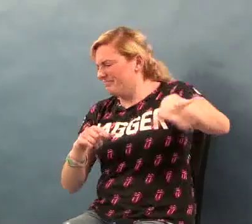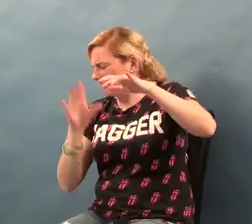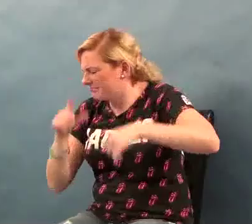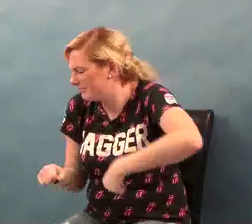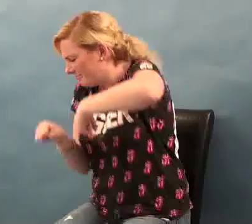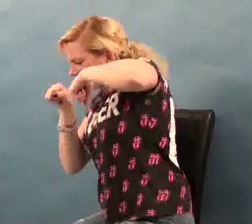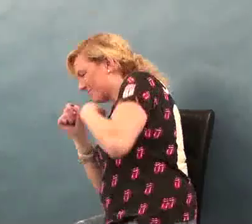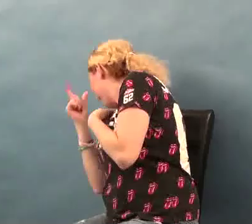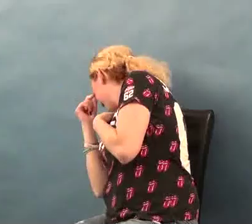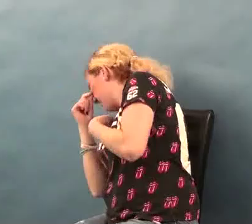Przewróciła się na bok, przykryła się kołdrą i zasnęła.